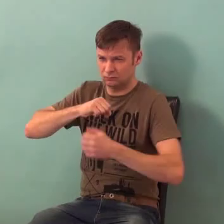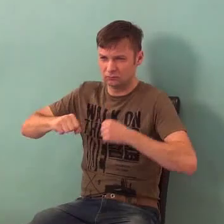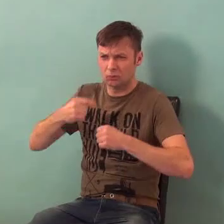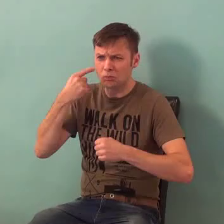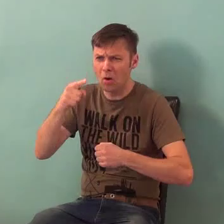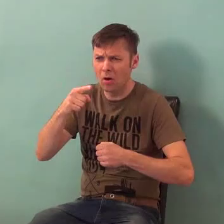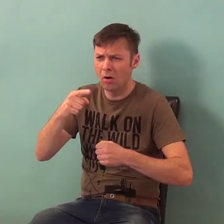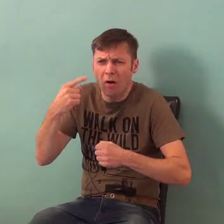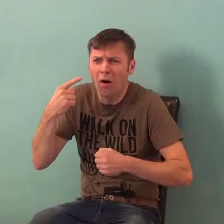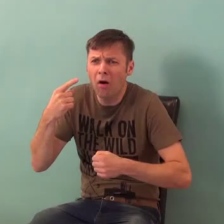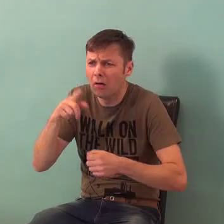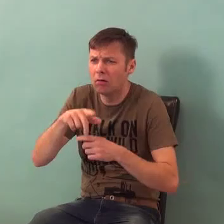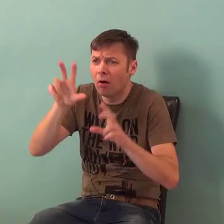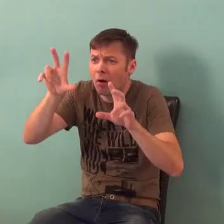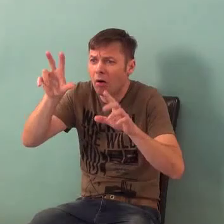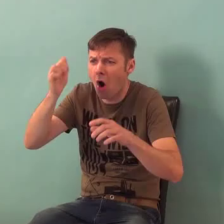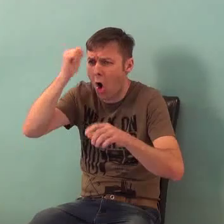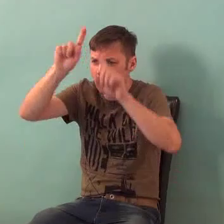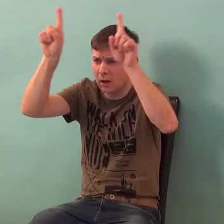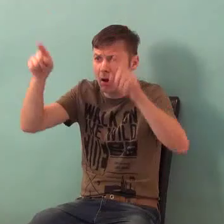Zauważam i też słyszę coś przez okno.